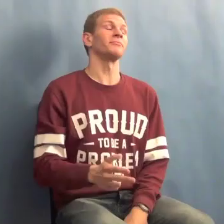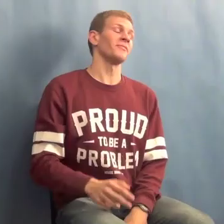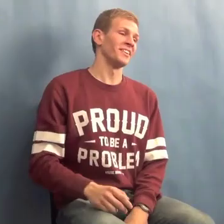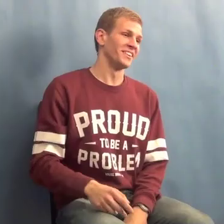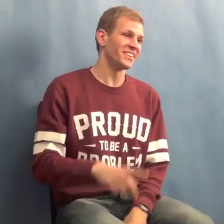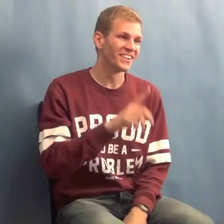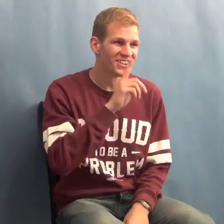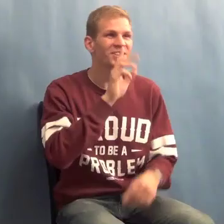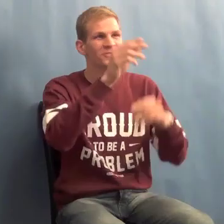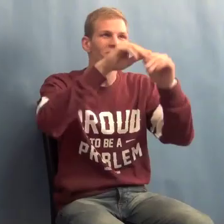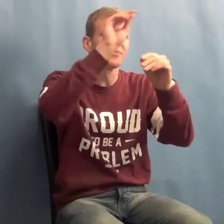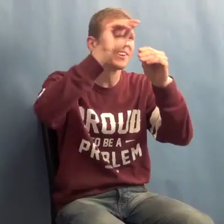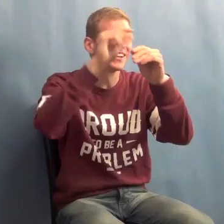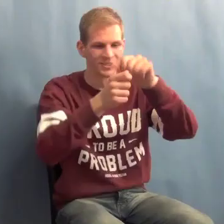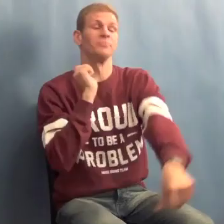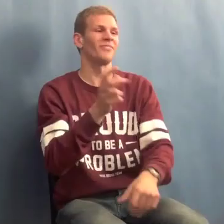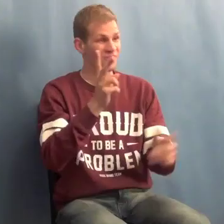Policjant nic nie powiedział, i znowu dostał w oko.